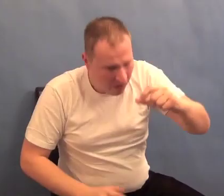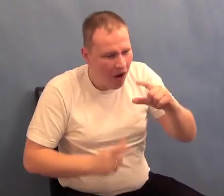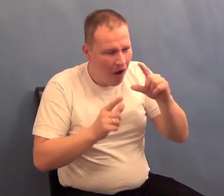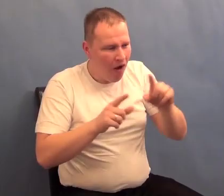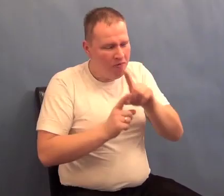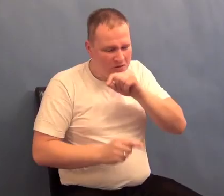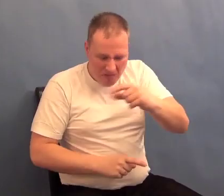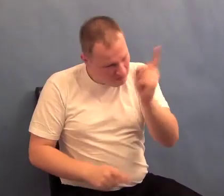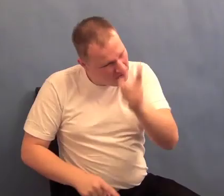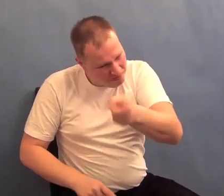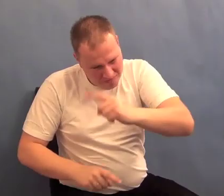A ptak też groził palcem.